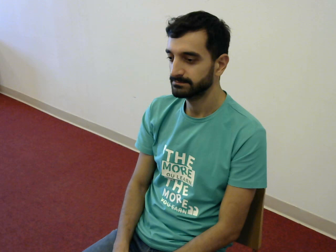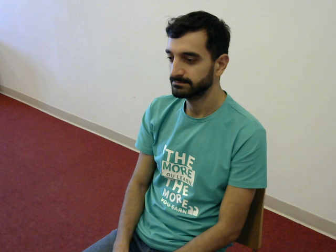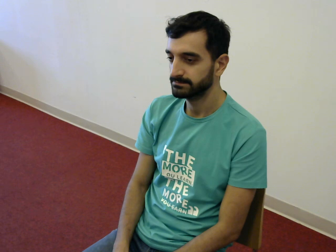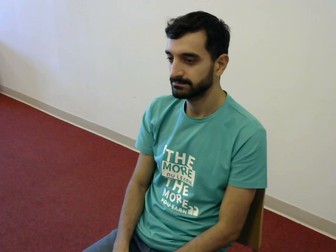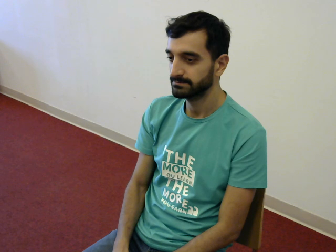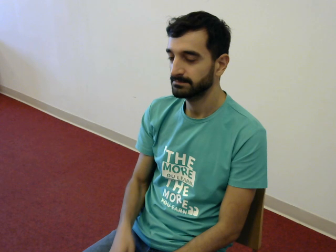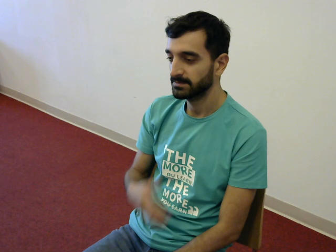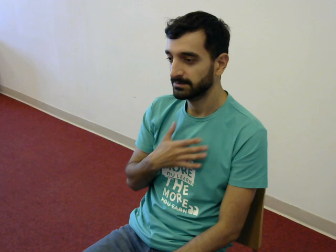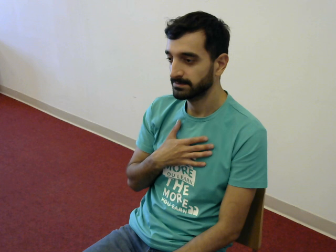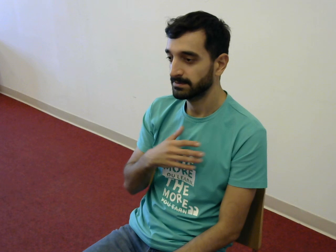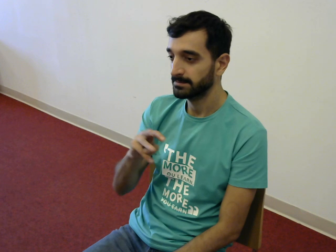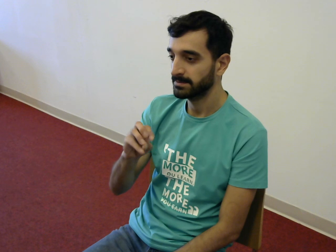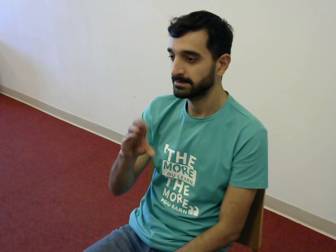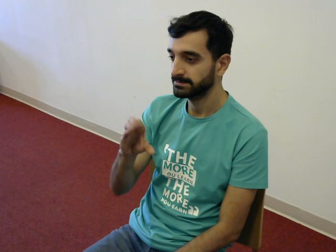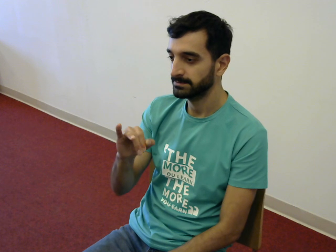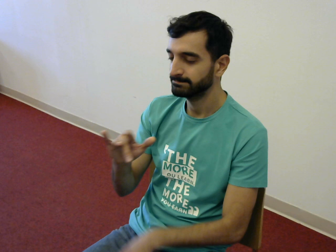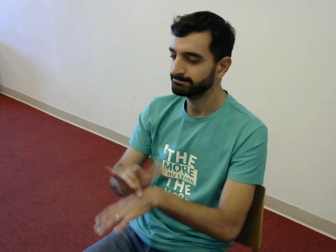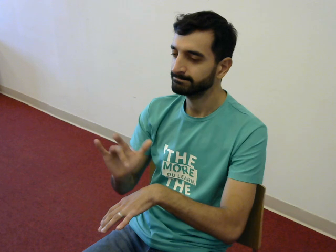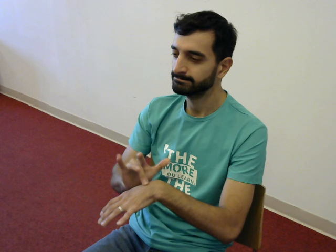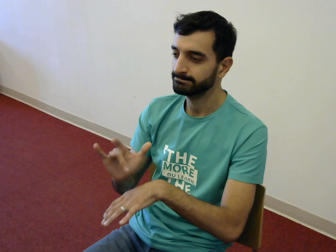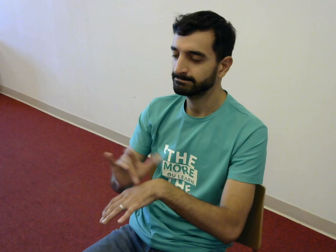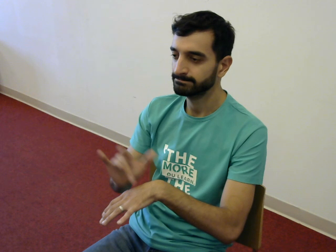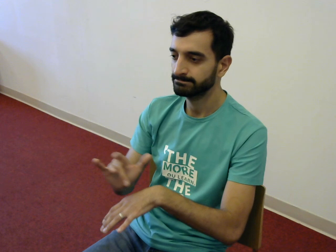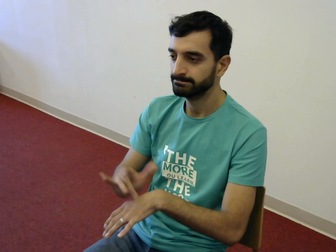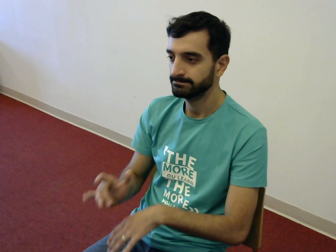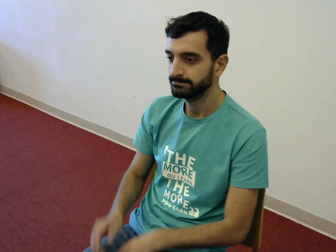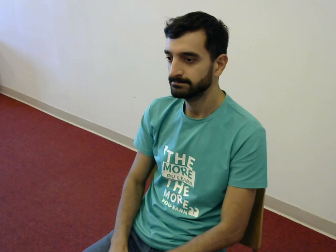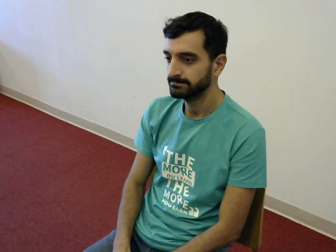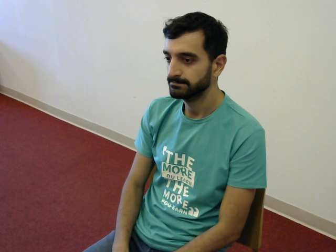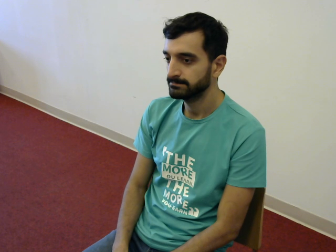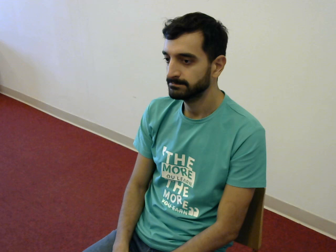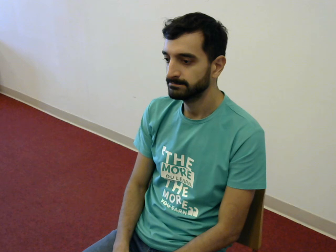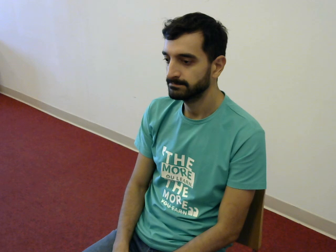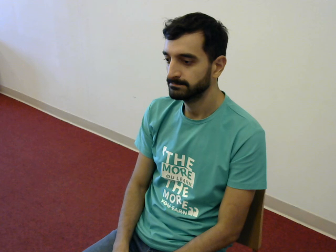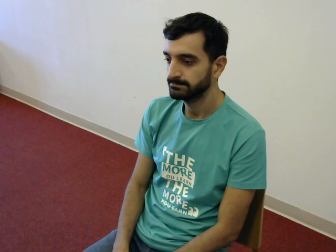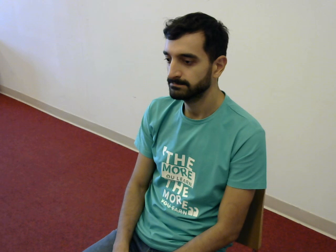Mən Messinin fanatıyam